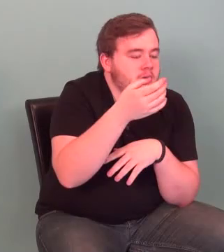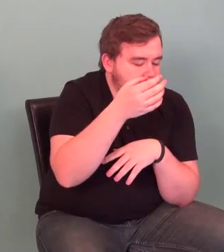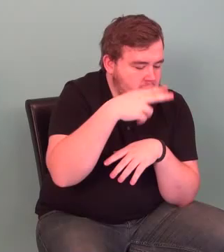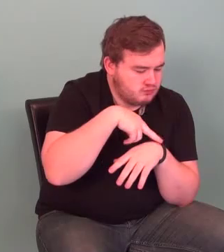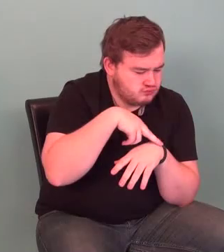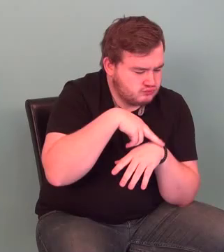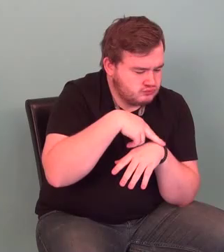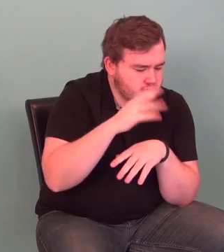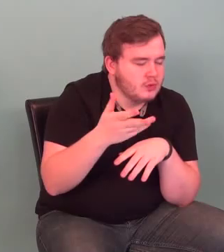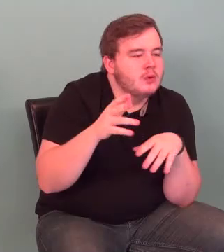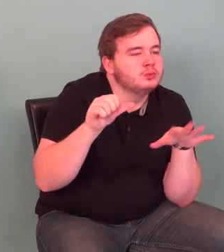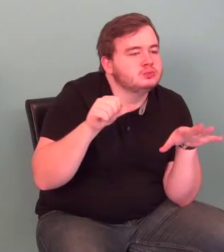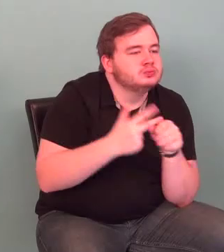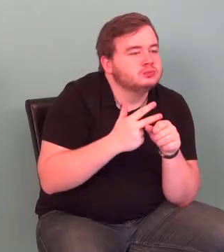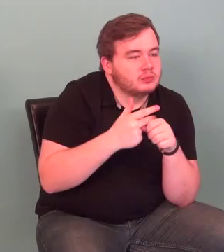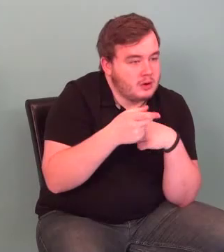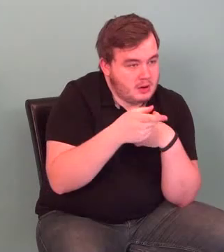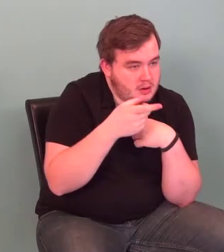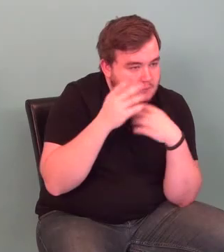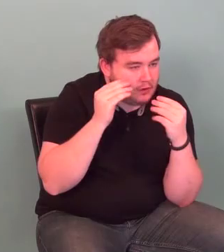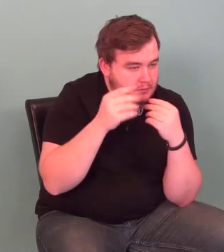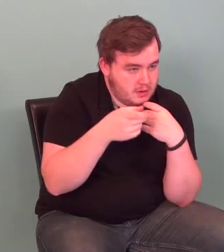O godzinie szóstej trzydzieści wieczorem.